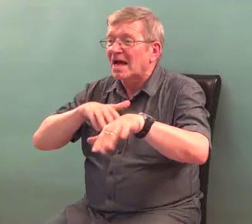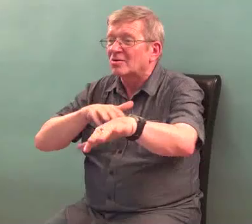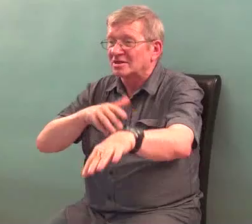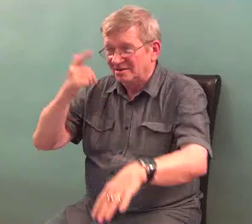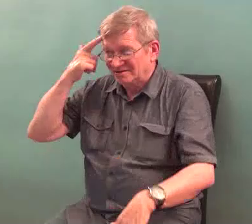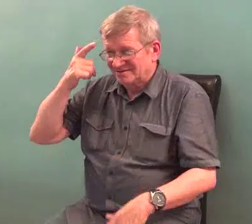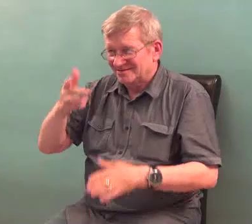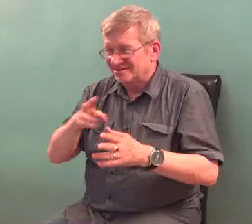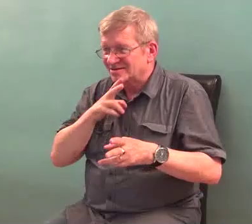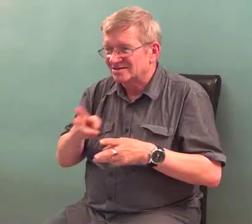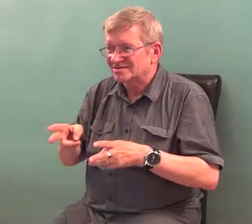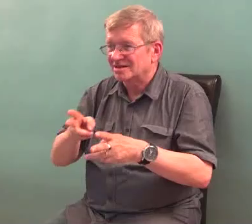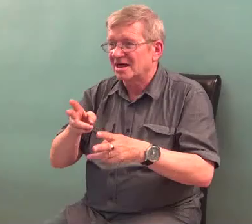Wiesz, rzeka.